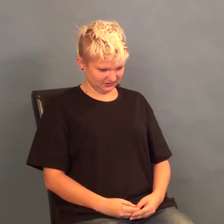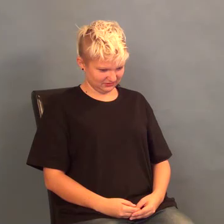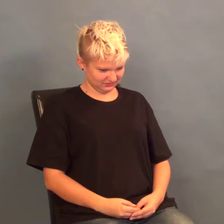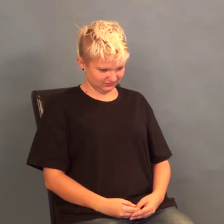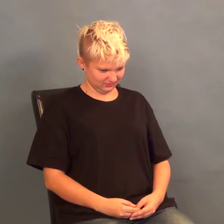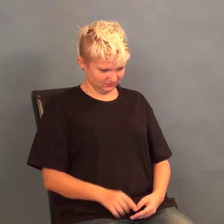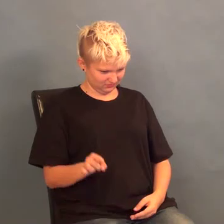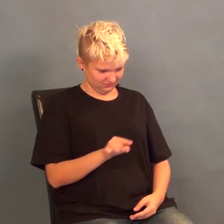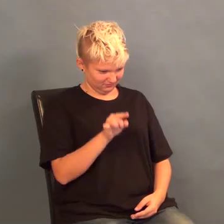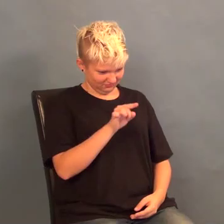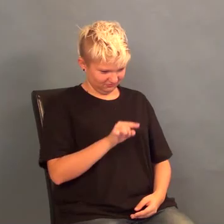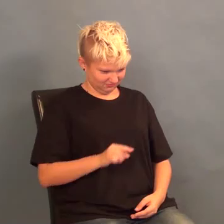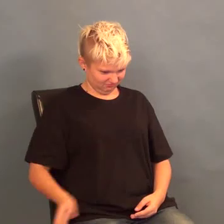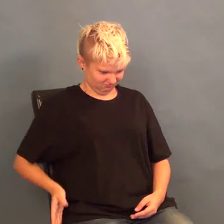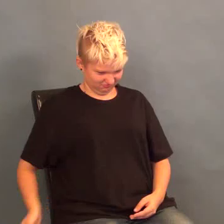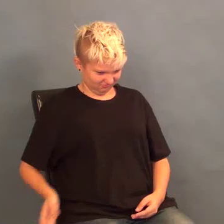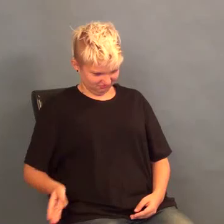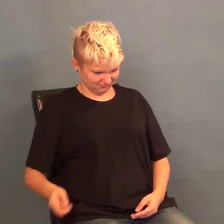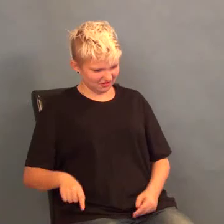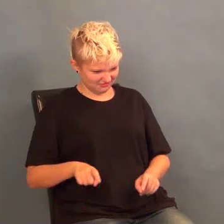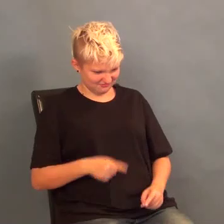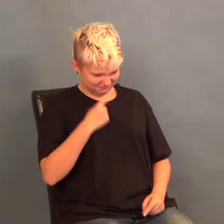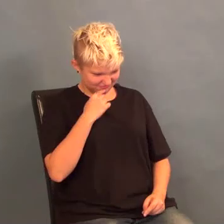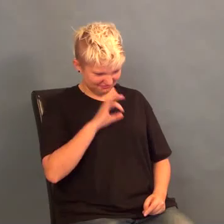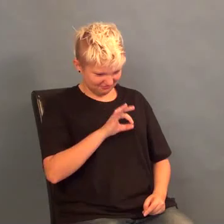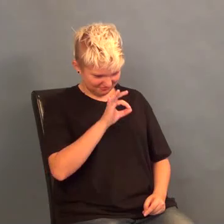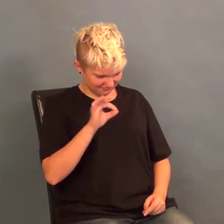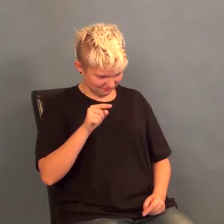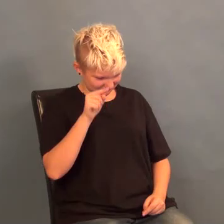Co to za rysunek z piłowaniem?